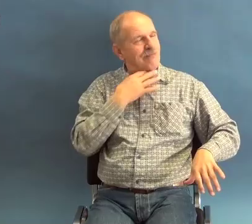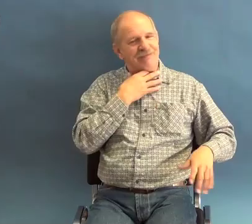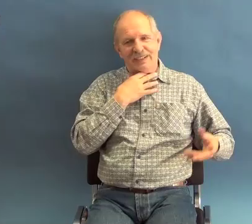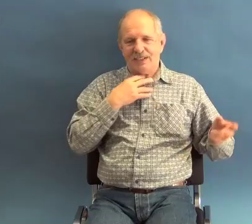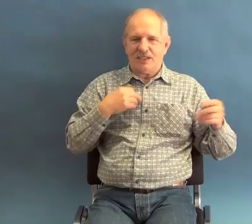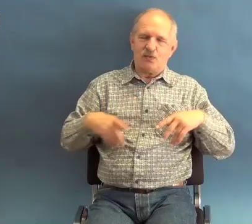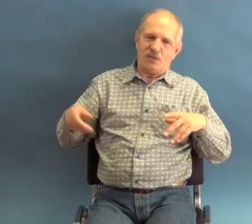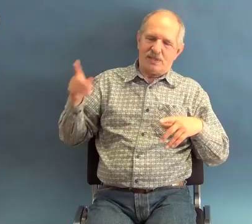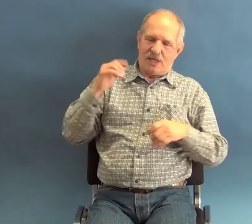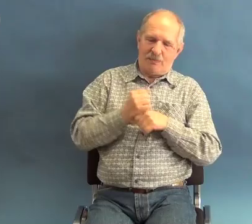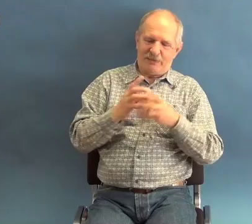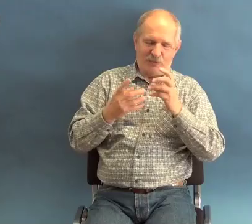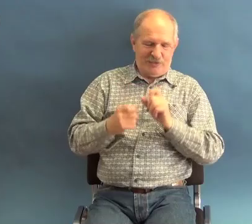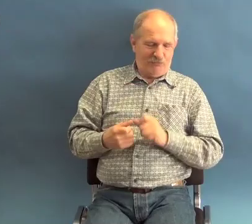Trzyma kamień i nie wie co z nim zrobić.